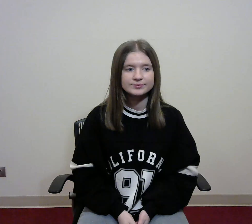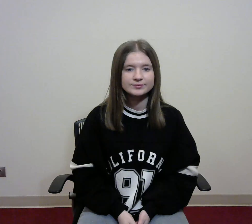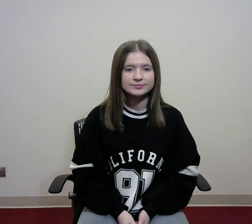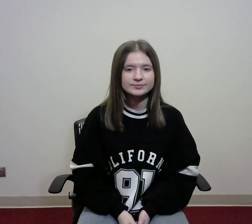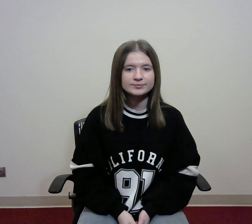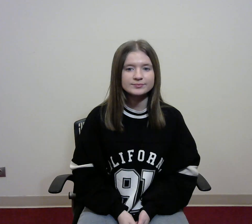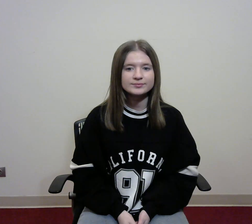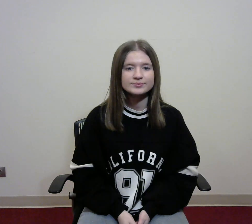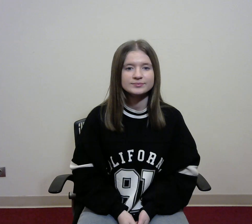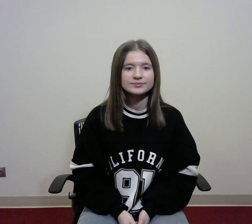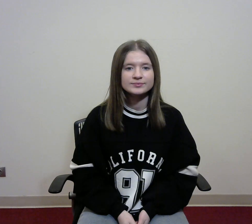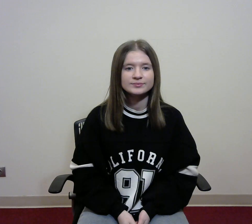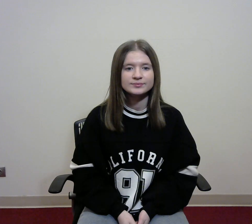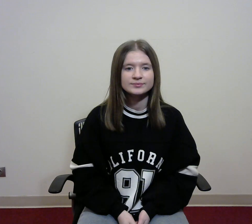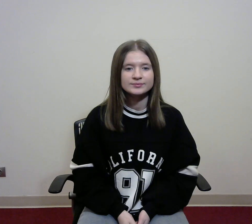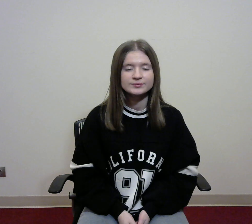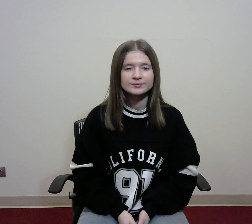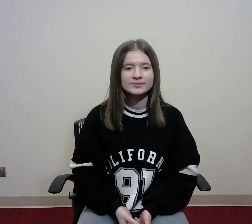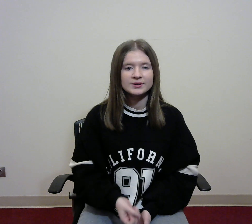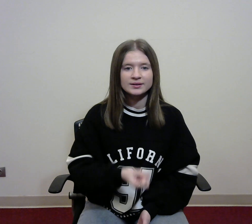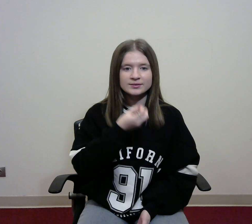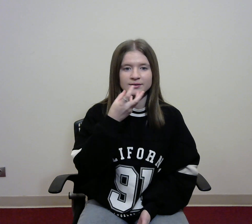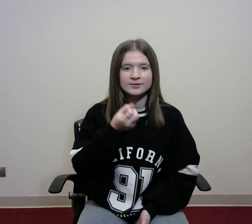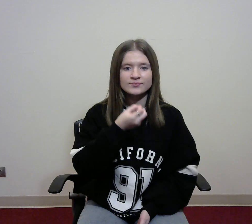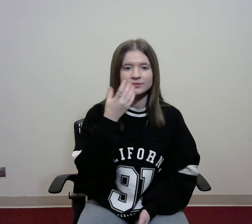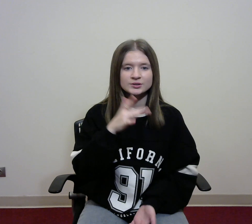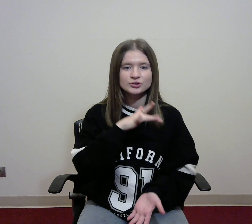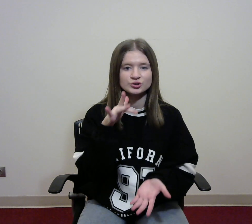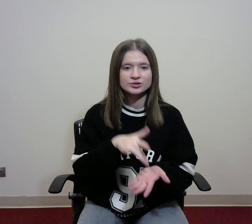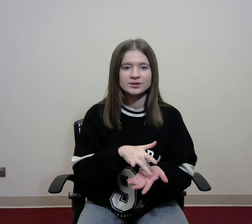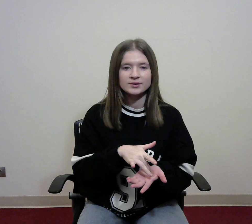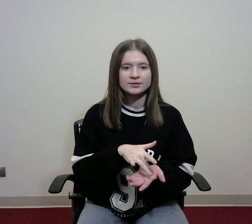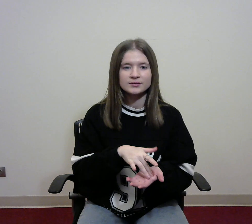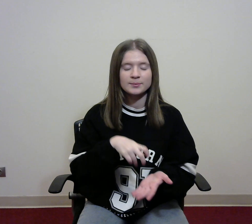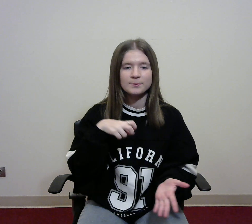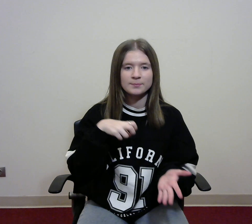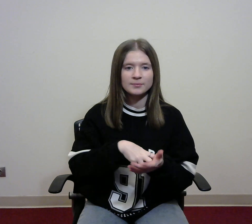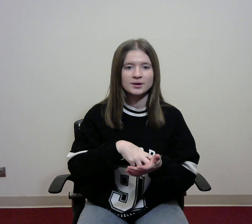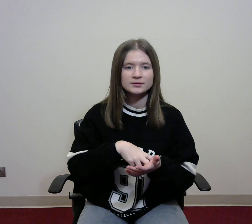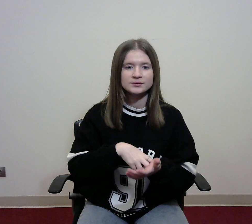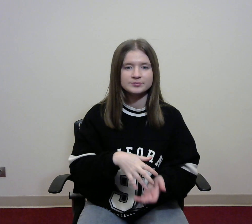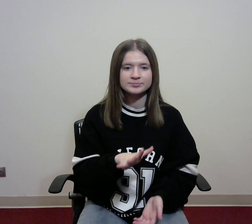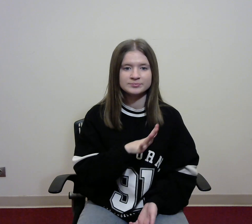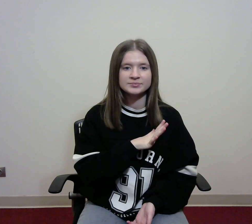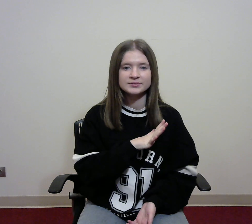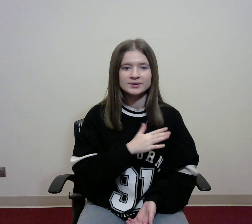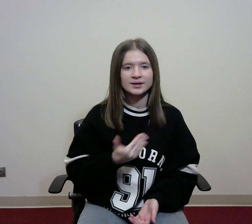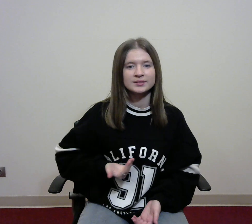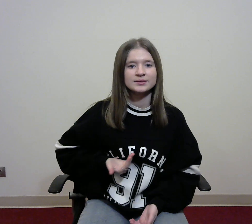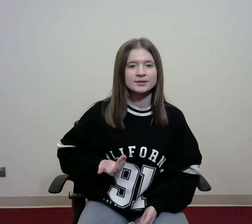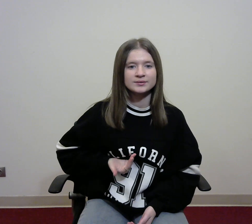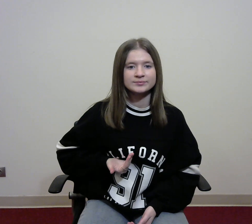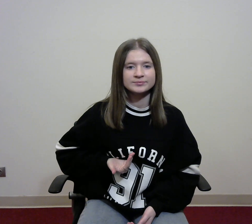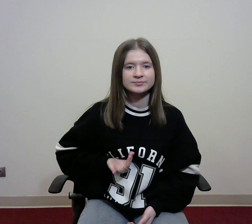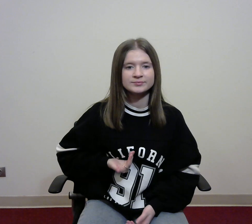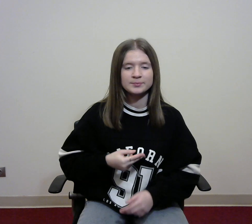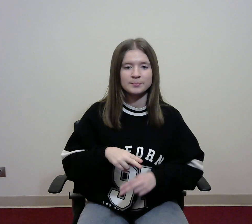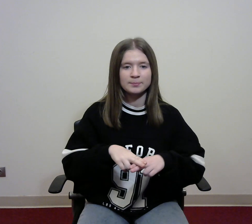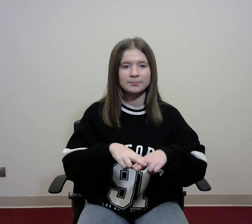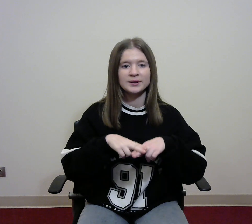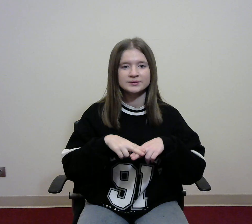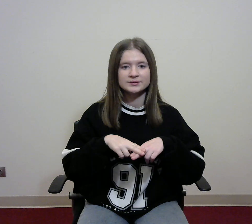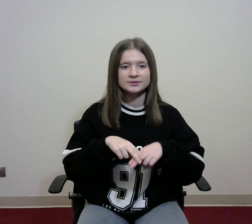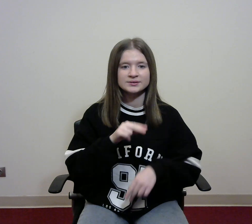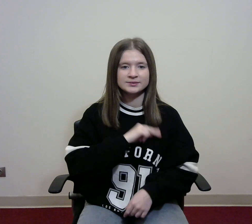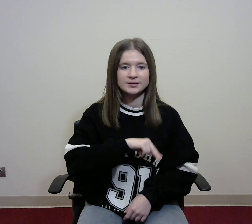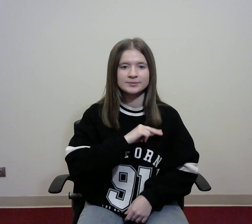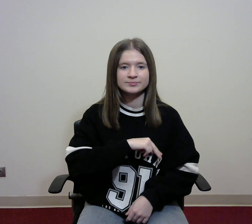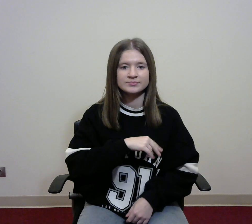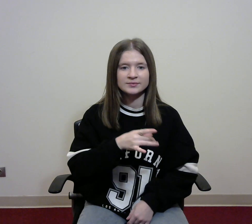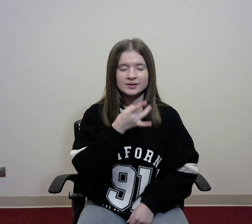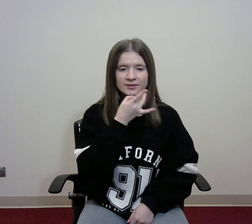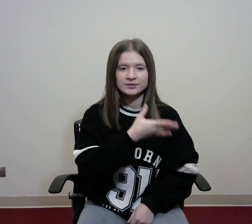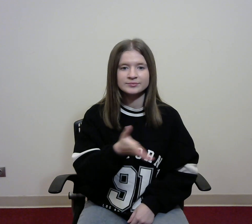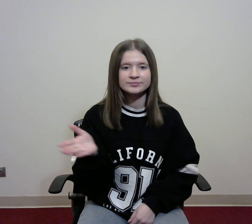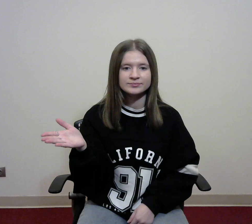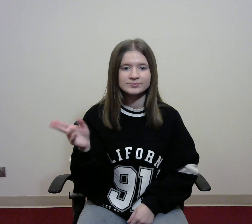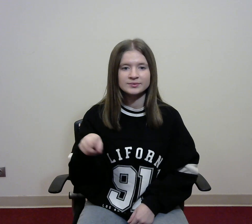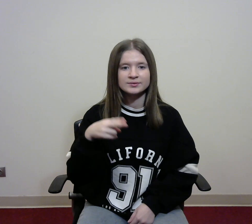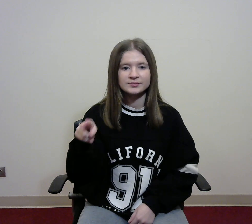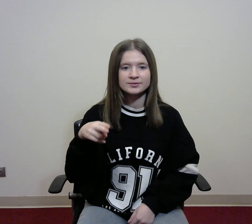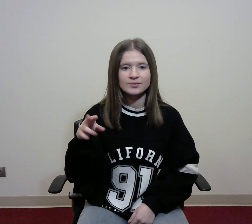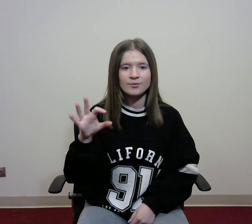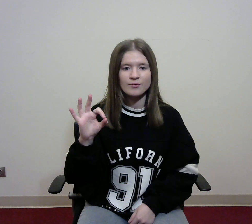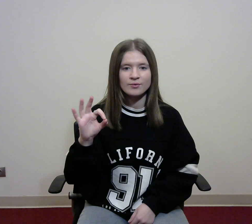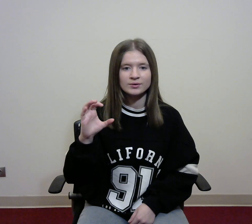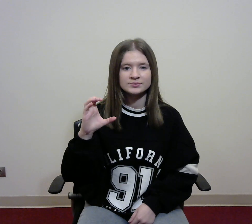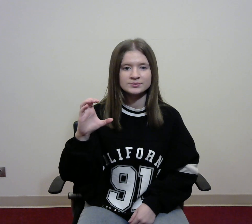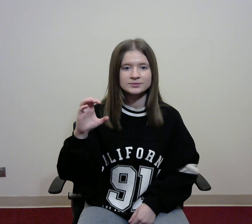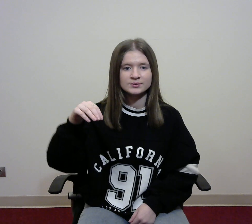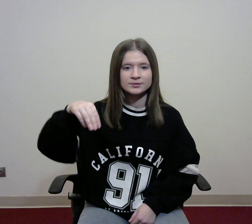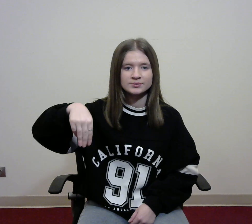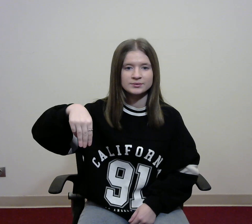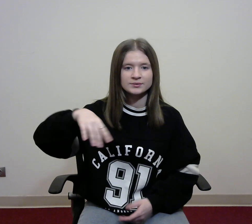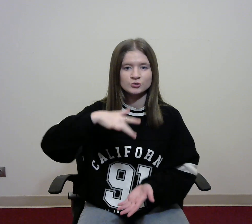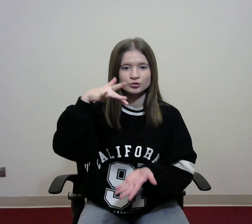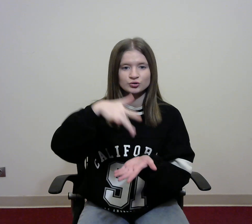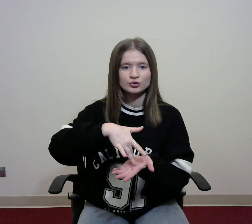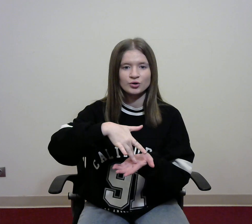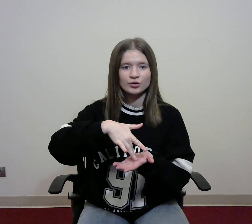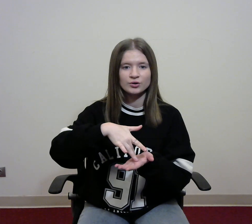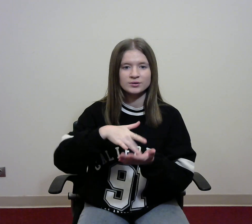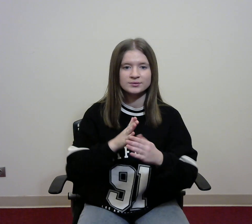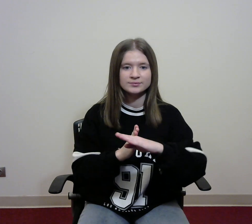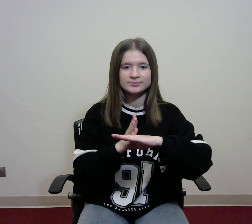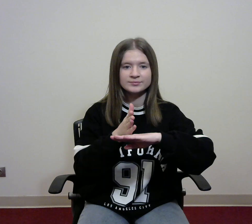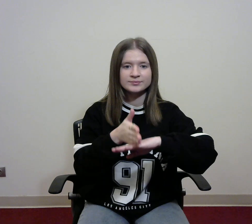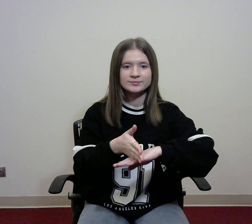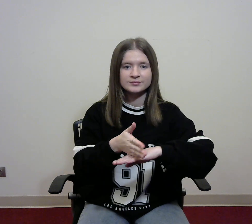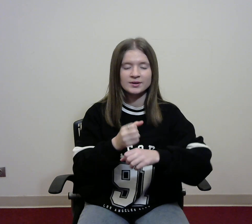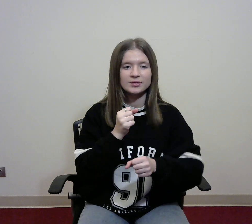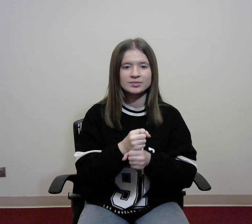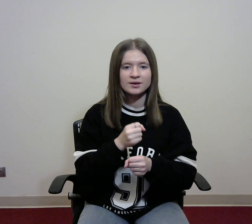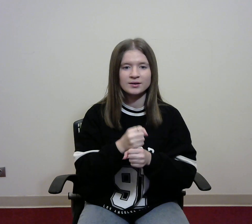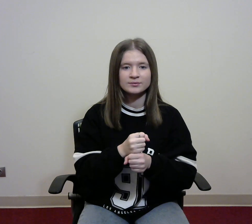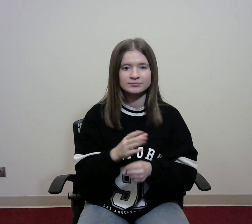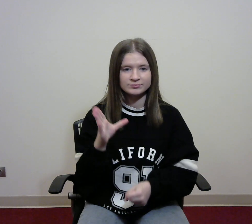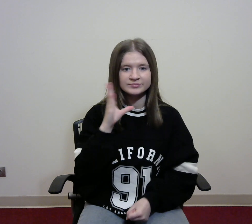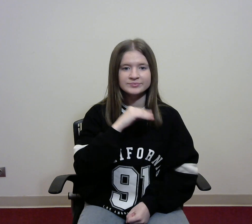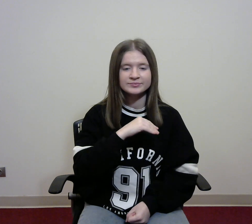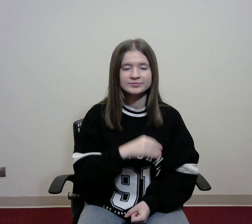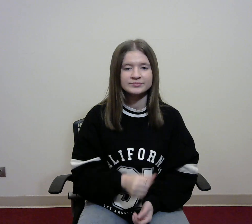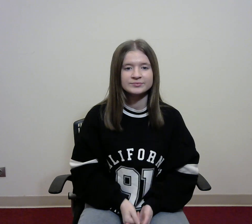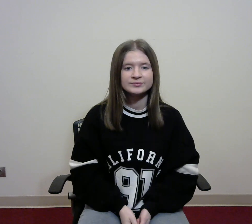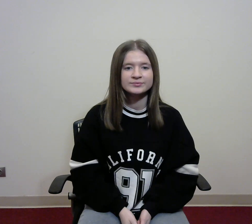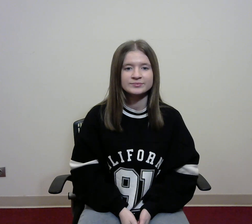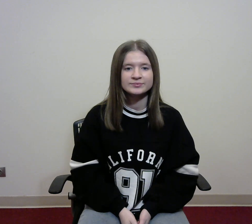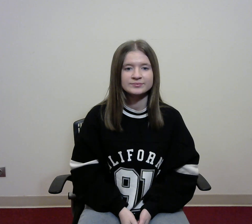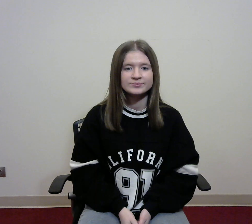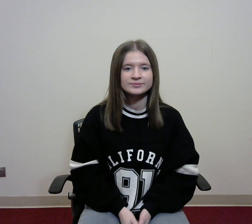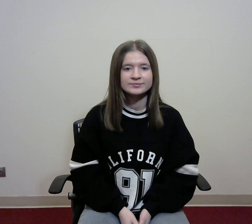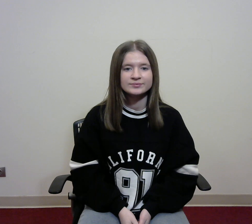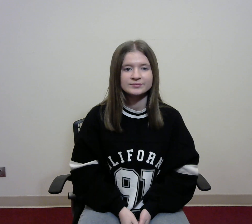Bakı şəhərində qeydiyyatda olan vətəndaşlar paytaxtda işləyən istənilən DOST mərkəzinə yaxınlaşa bilər